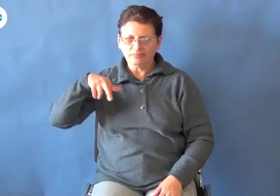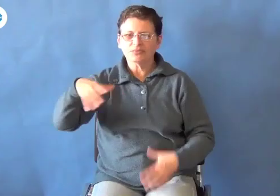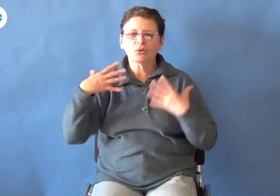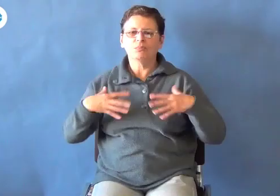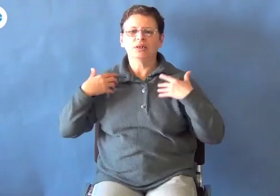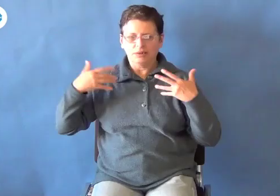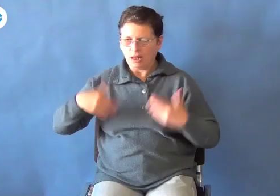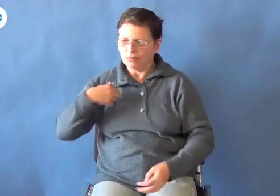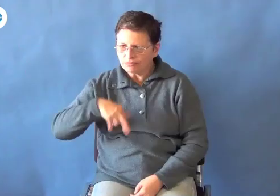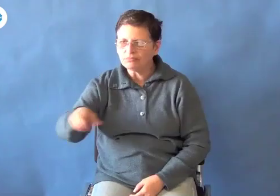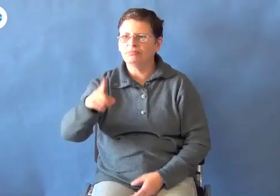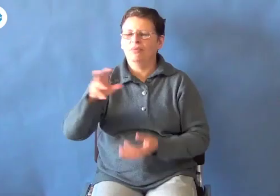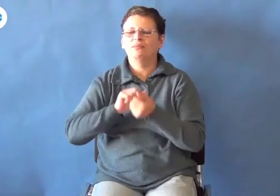Gdybym chciała pójść się wykąpać...